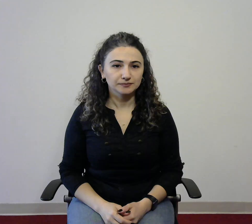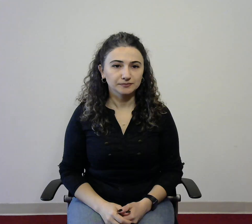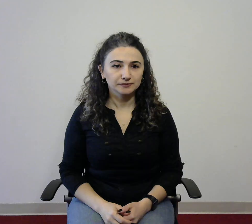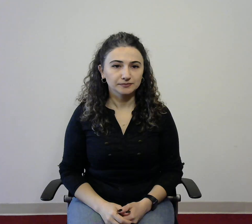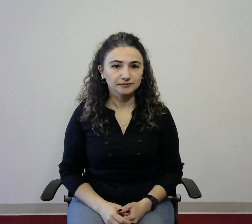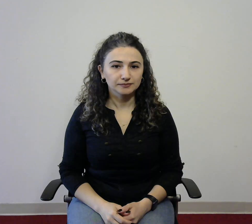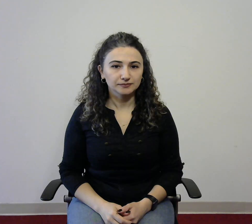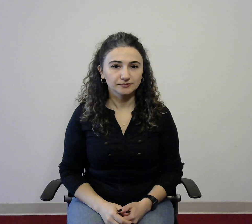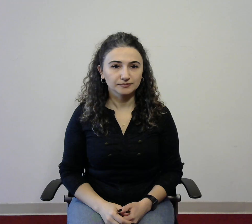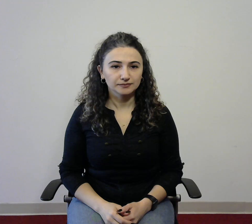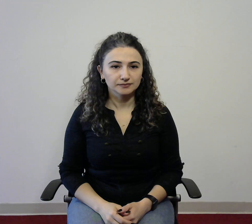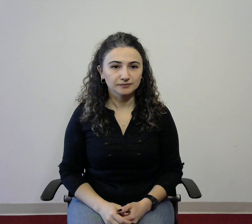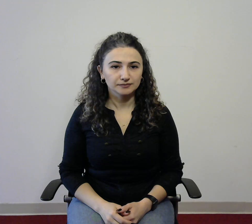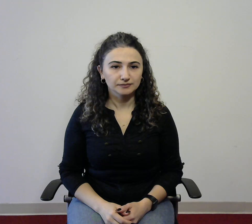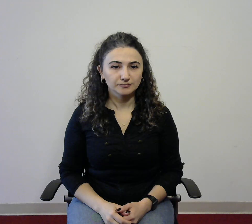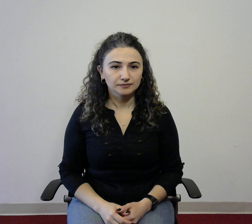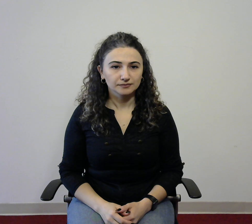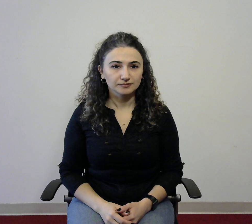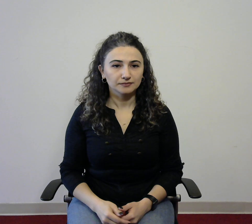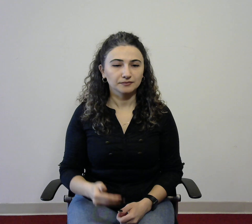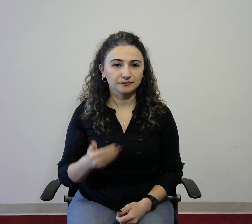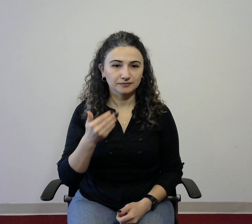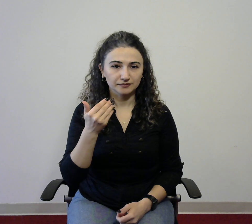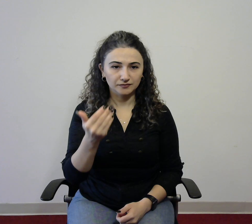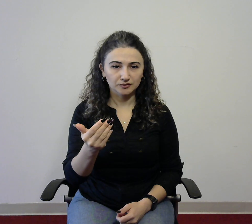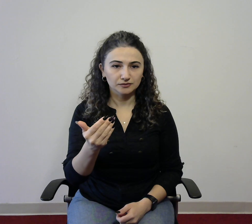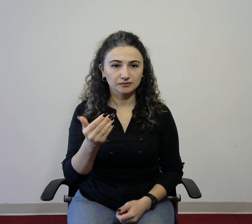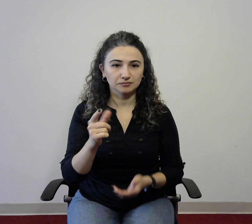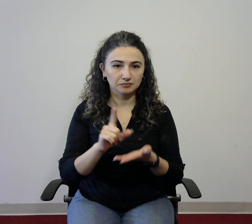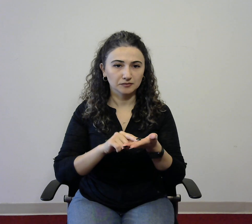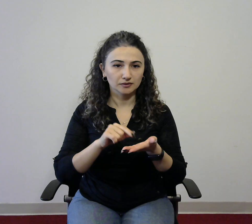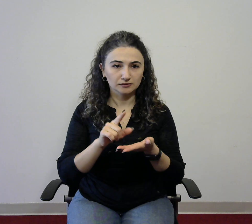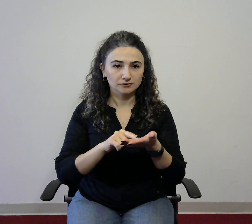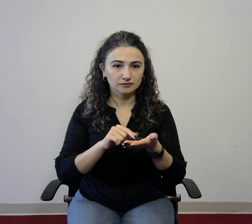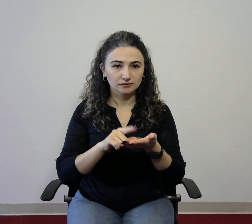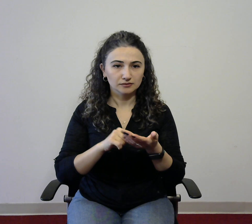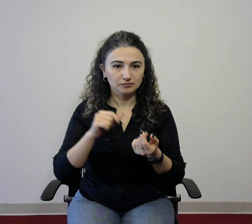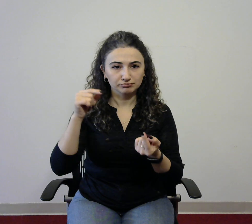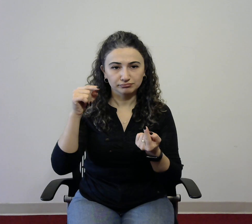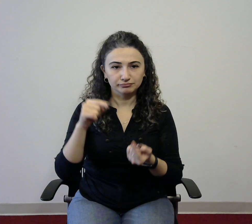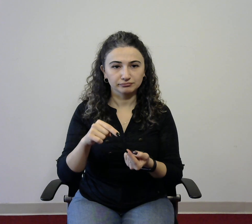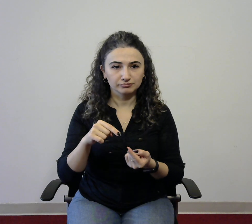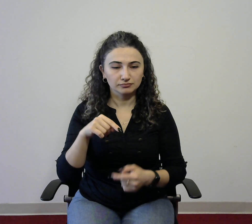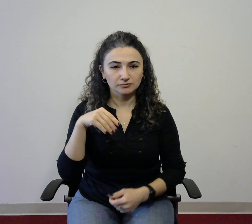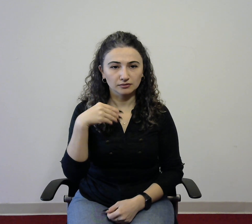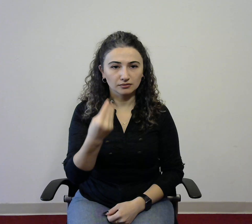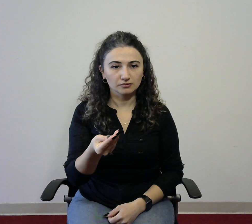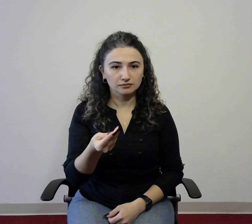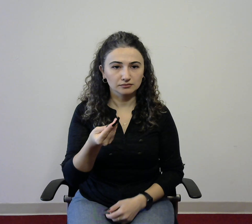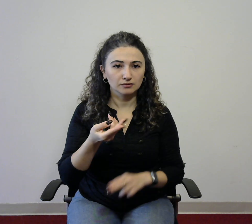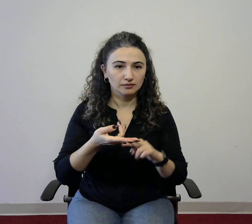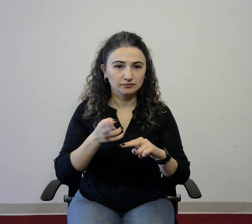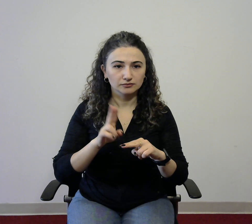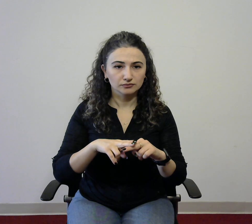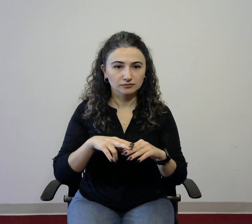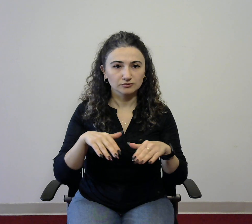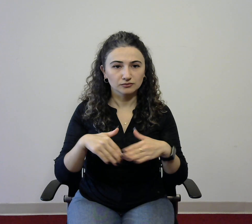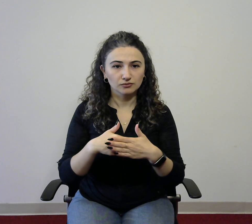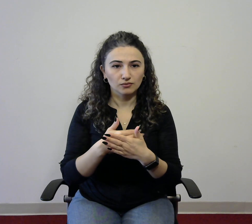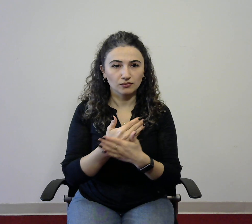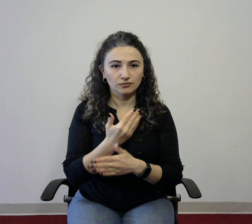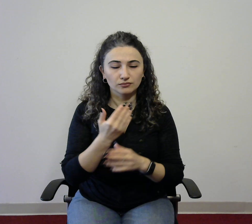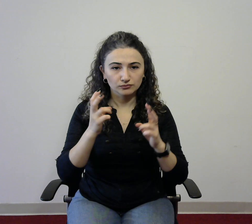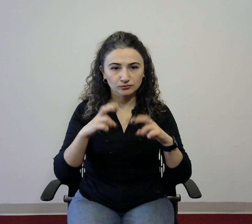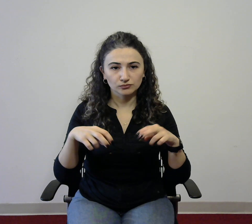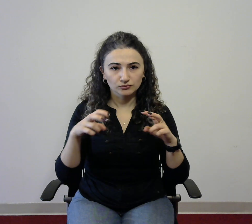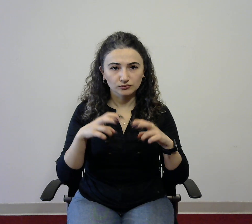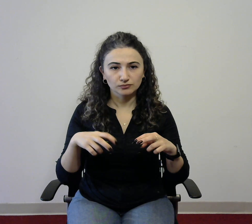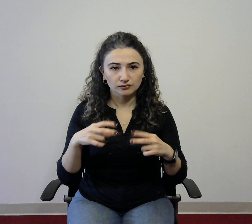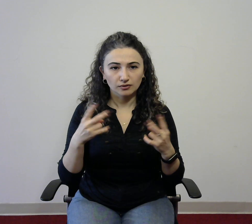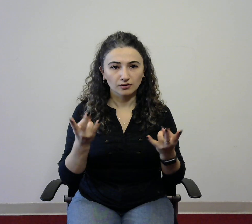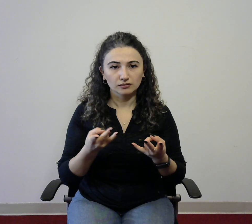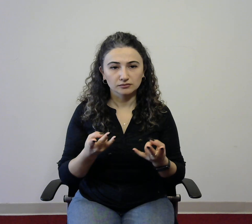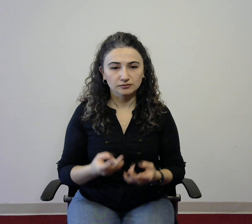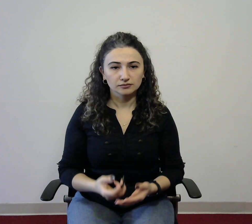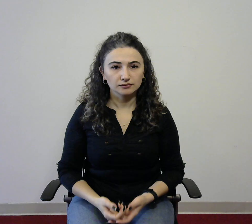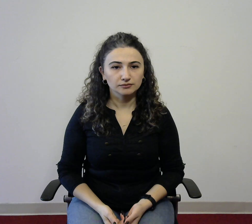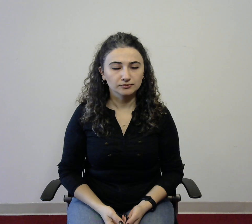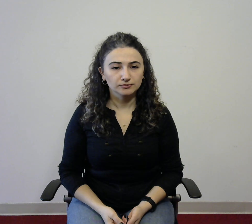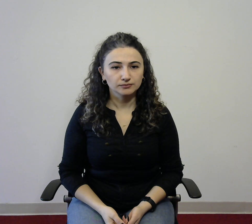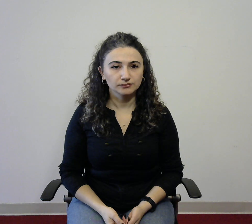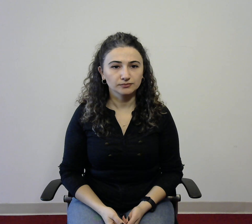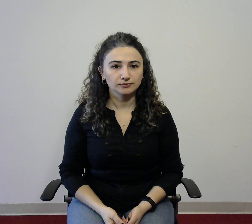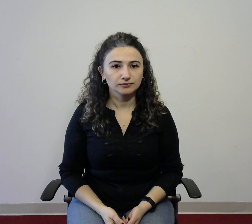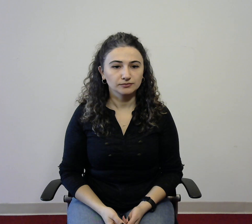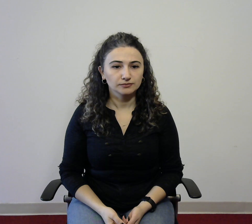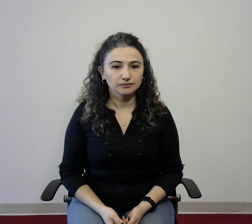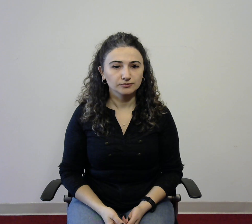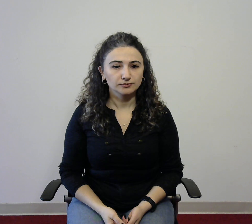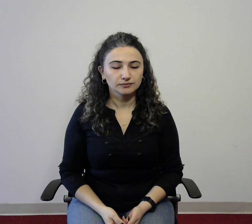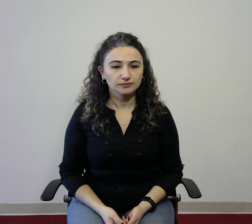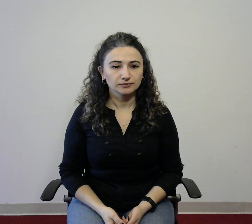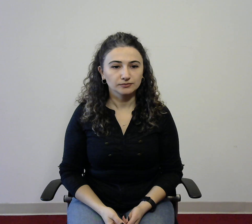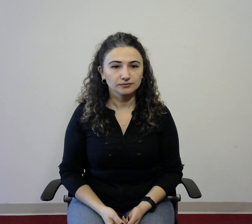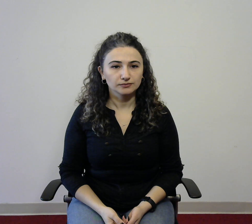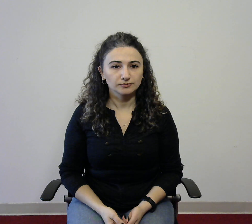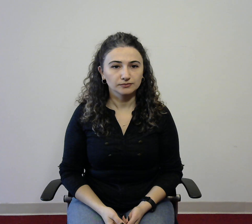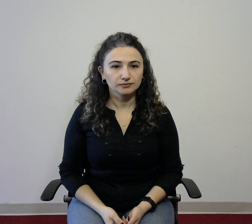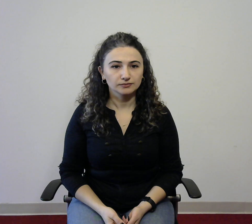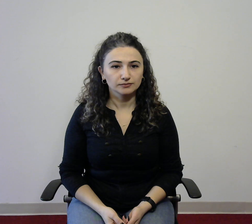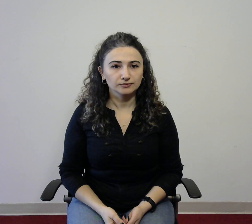Sizə pensiya təyin olunması üçün yenidən müayinə olunmalısınız